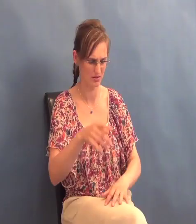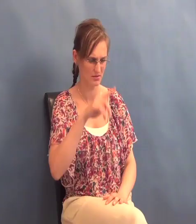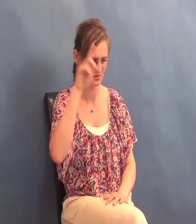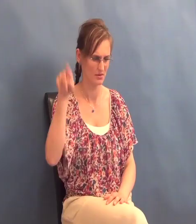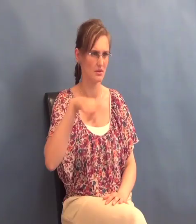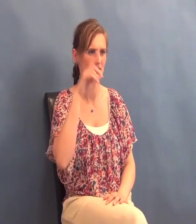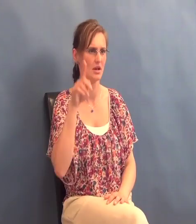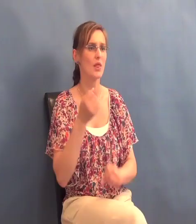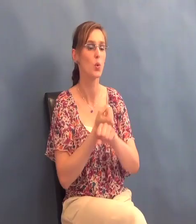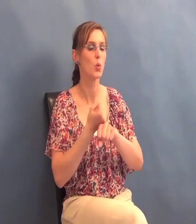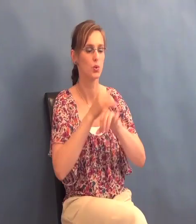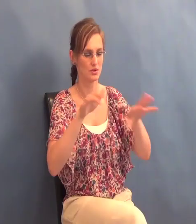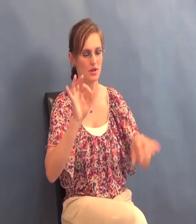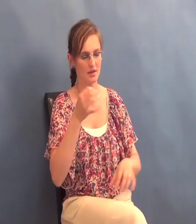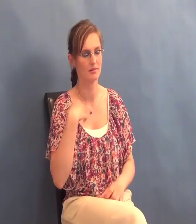Wentylator... aa trucizna, dobrze.